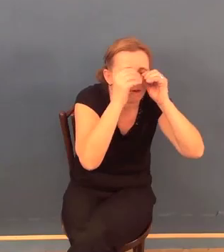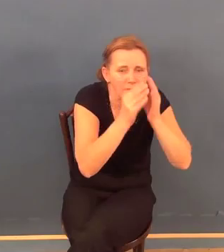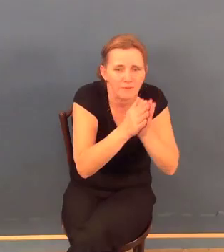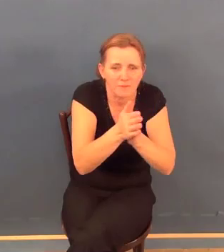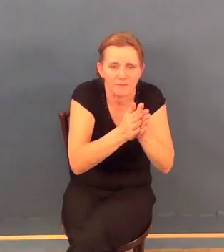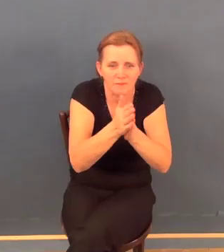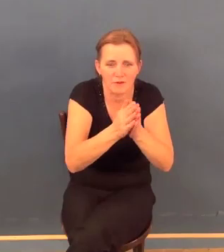Zaciera ręce.